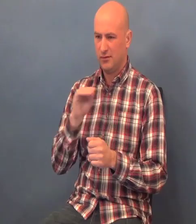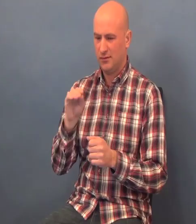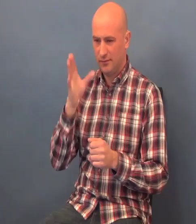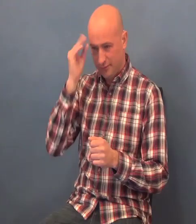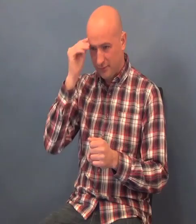Zapomniałem.